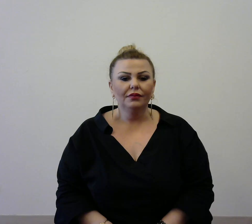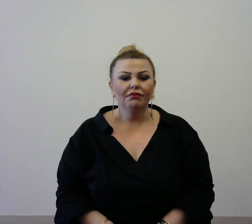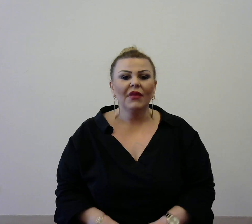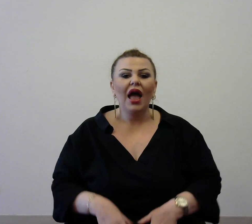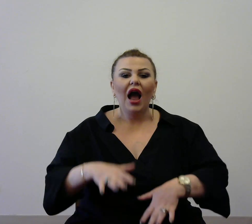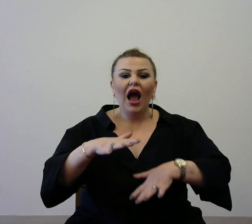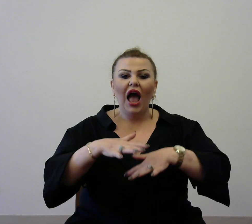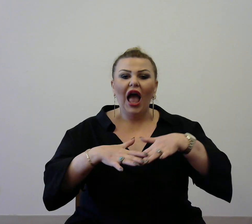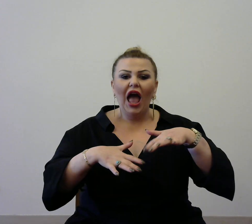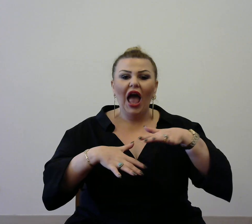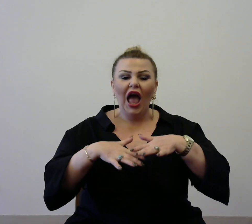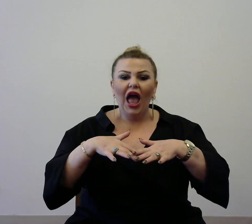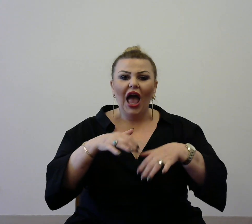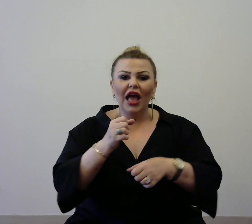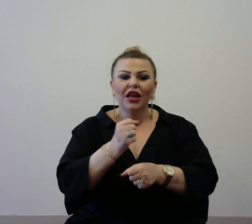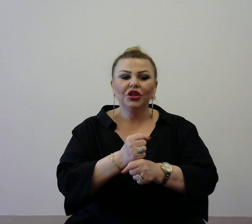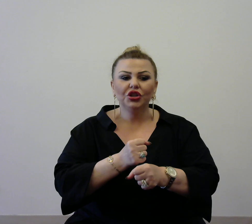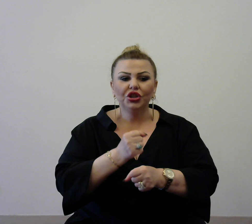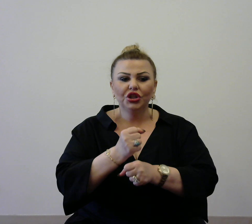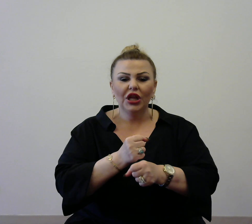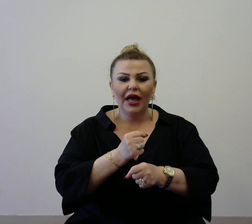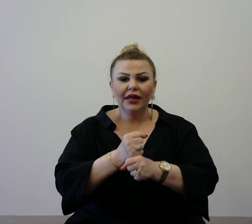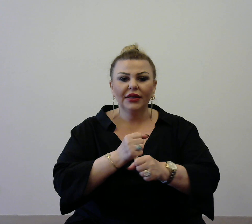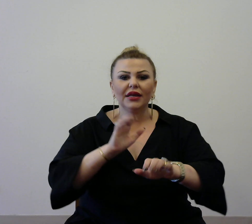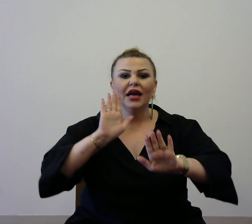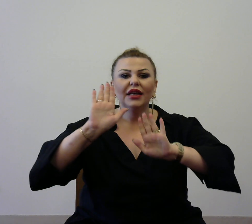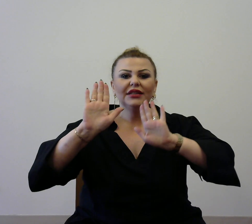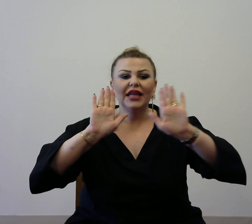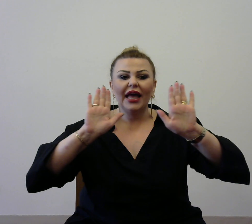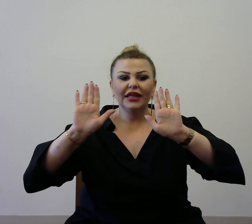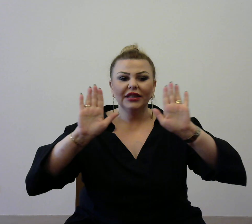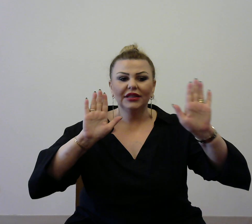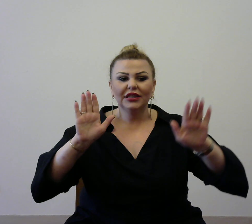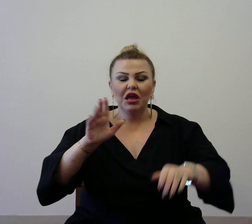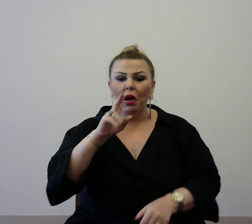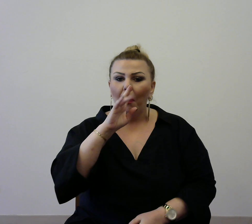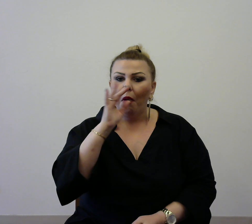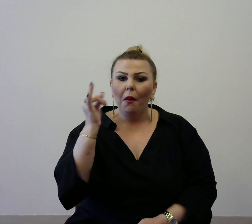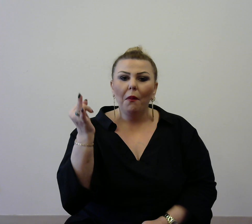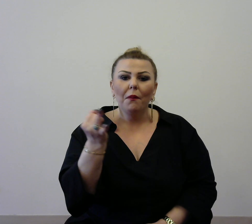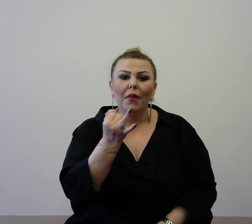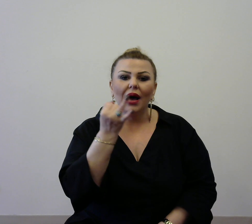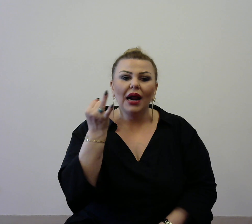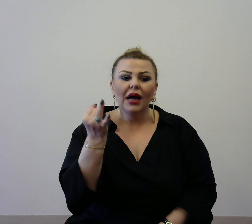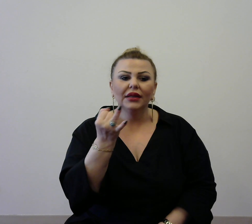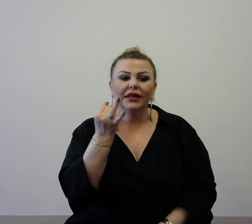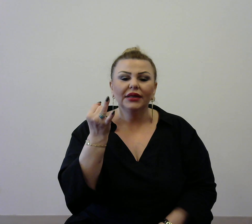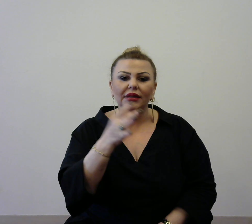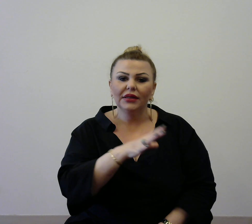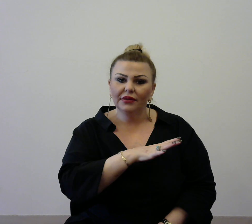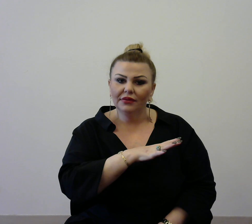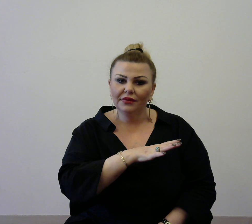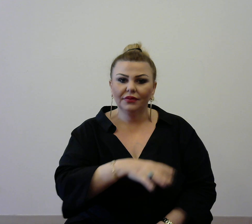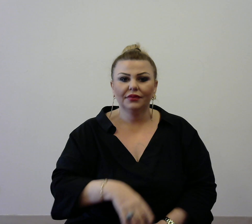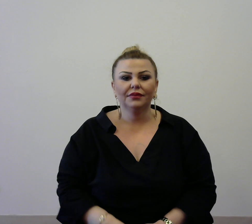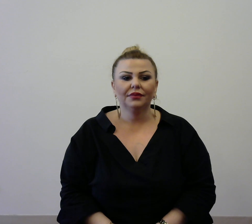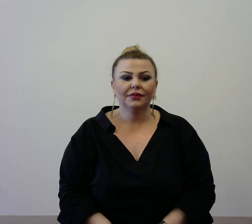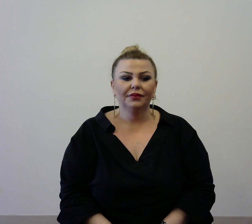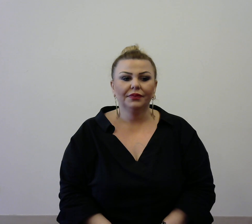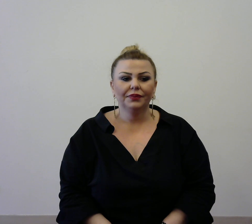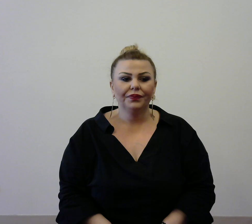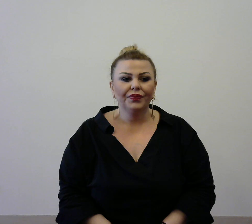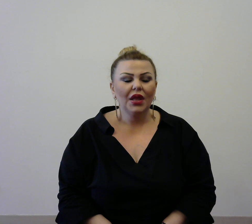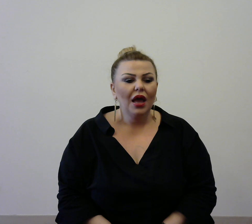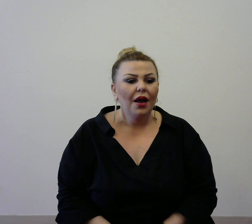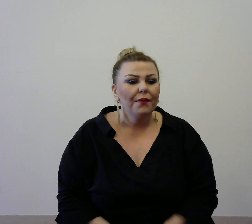Əl işləri sərgisi maraqlı idi